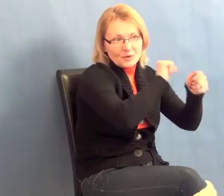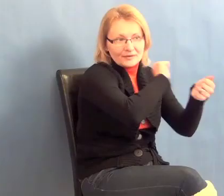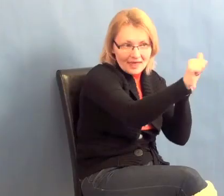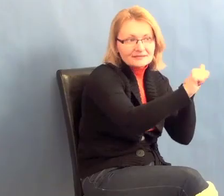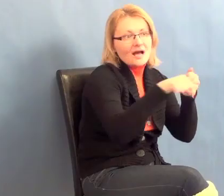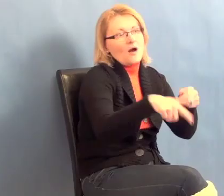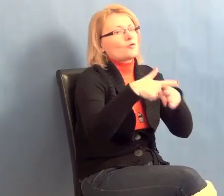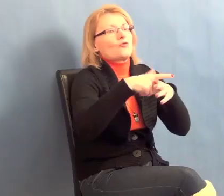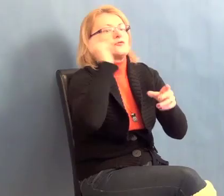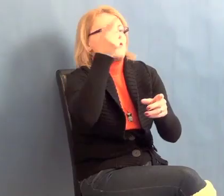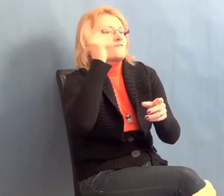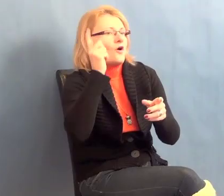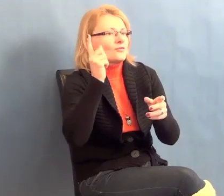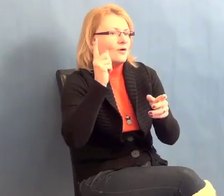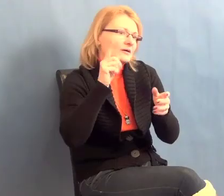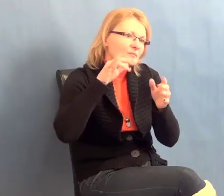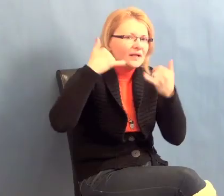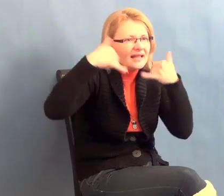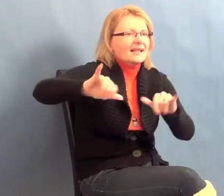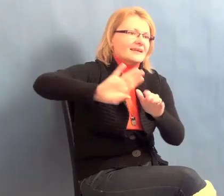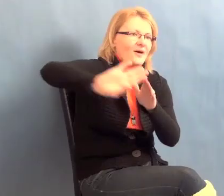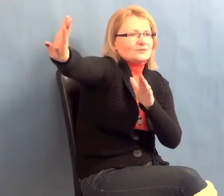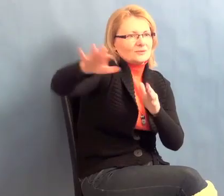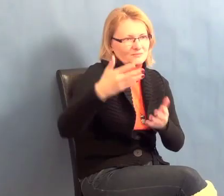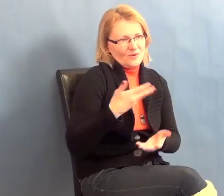Akurat tutaj konie muszą się kąpać osobno, może to o to chodzi.